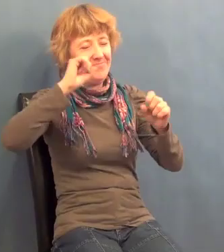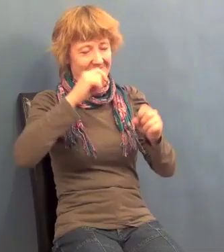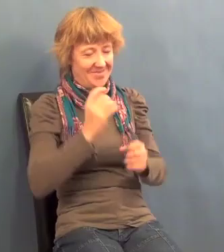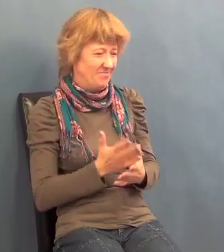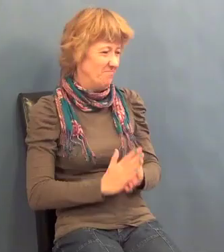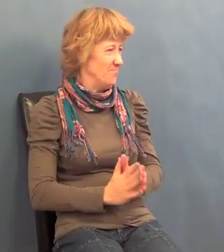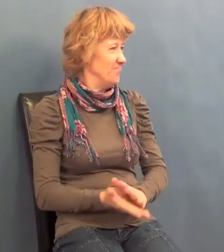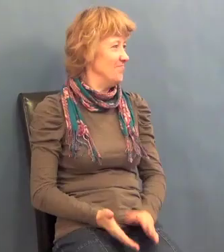Już, zmiana.